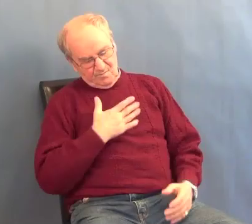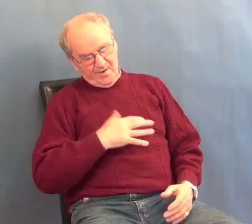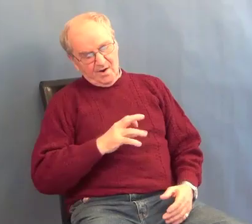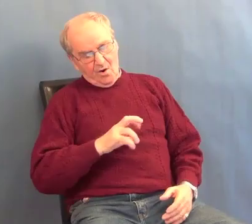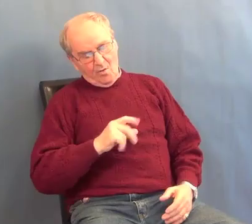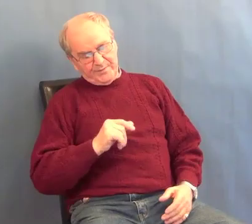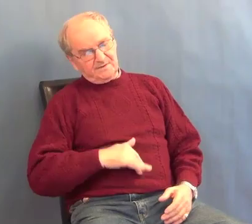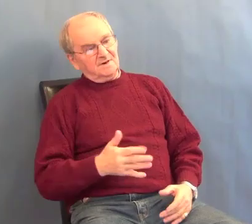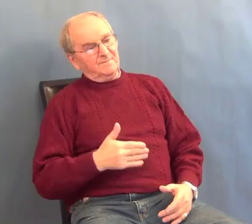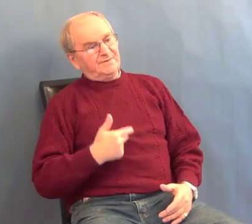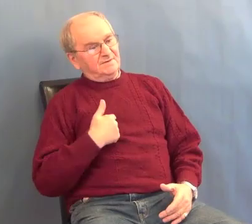Ryby to moje hobby.